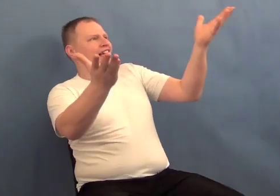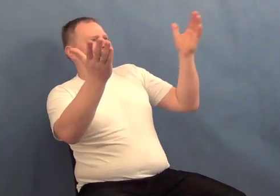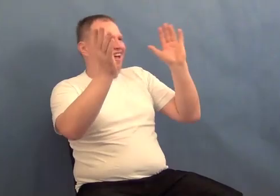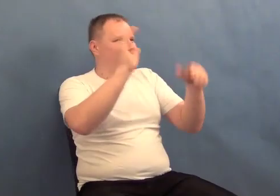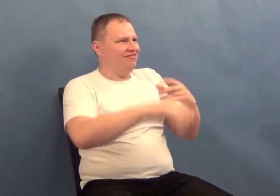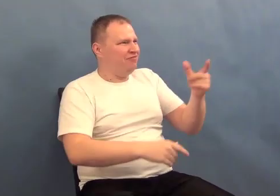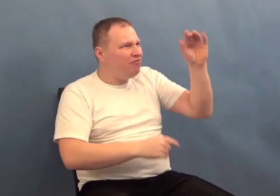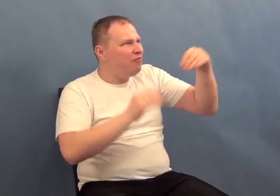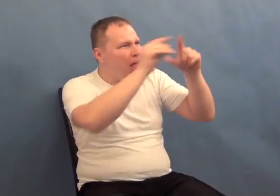"Wołaliśmy, a ty spałeś."